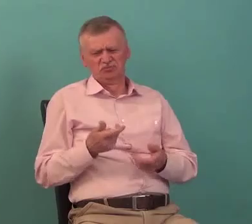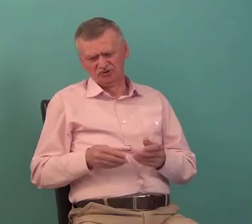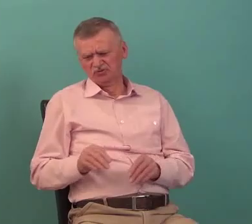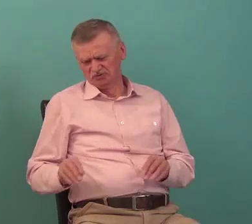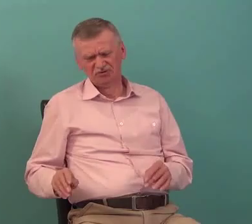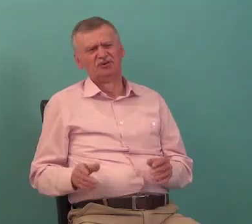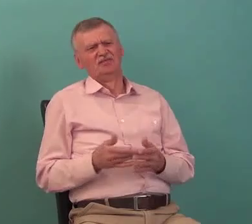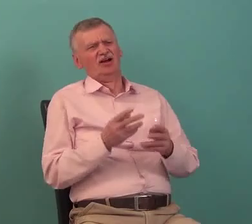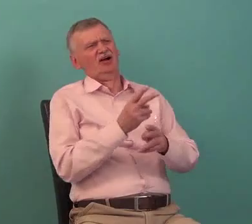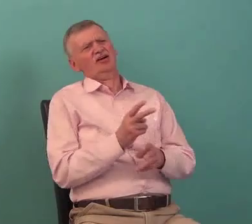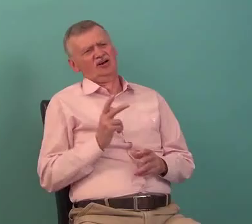W domu leżę i odpoczywam.